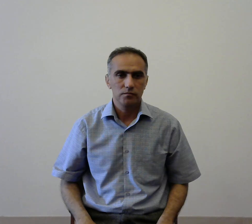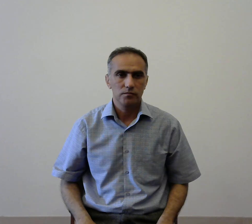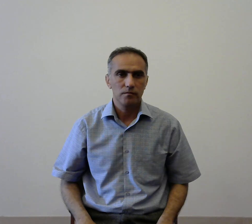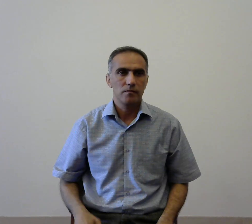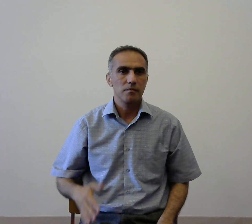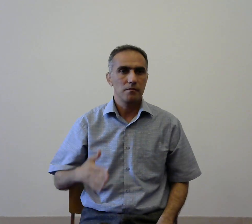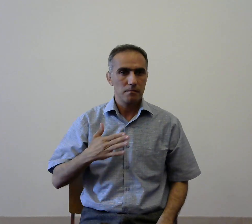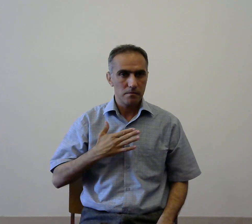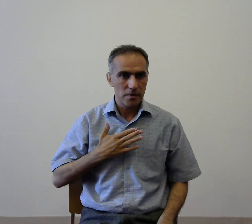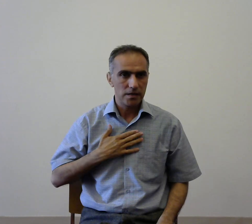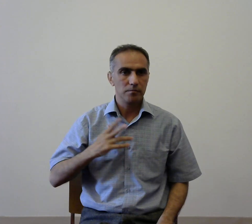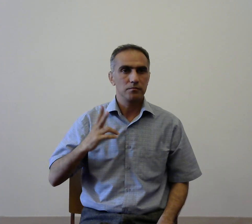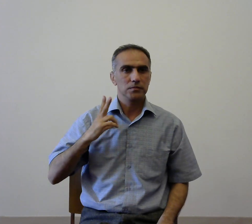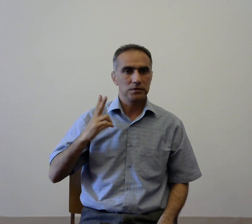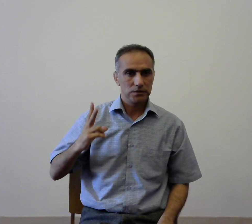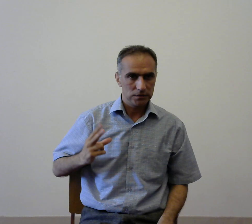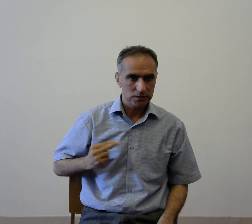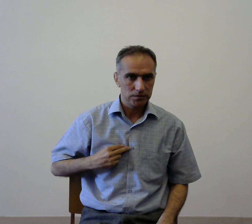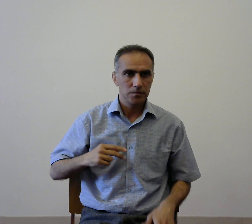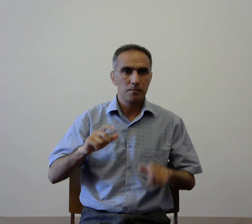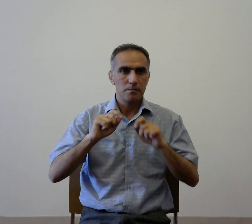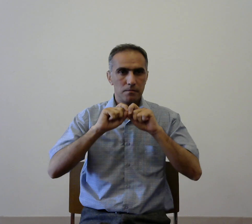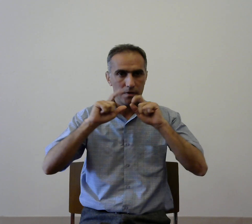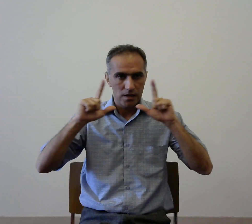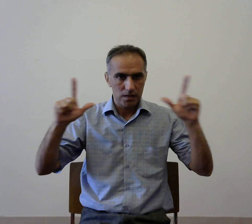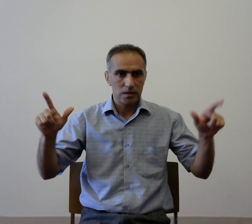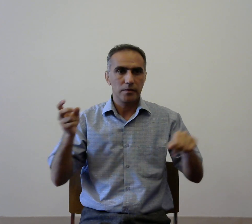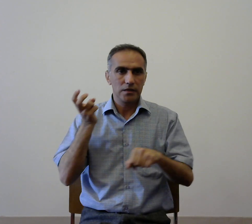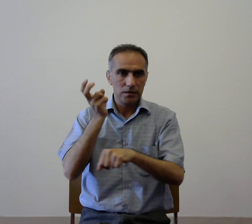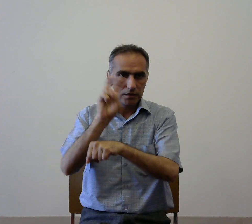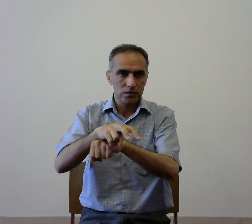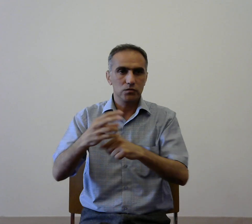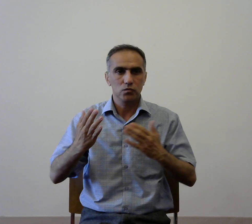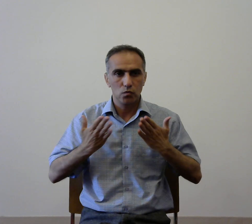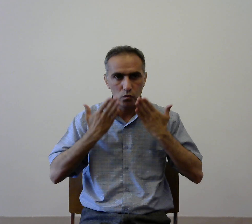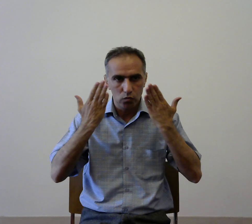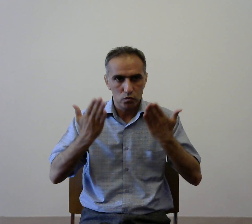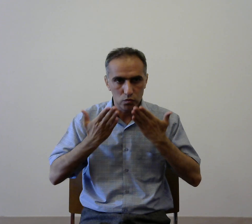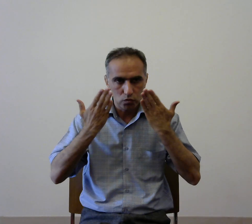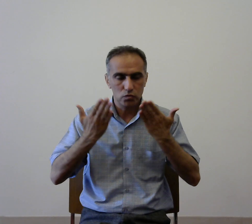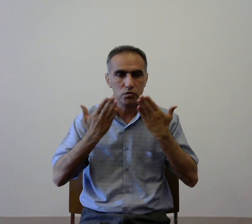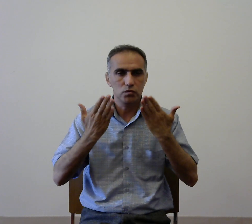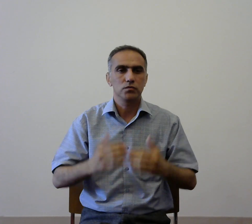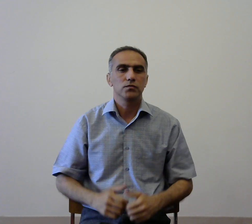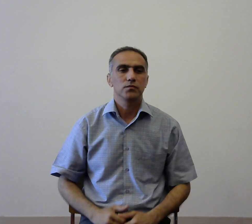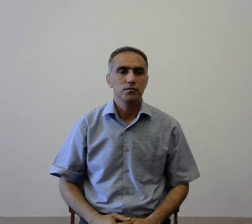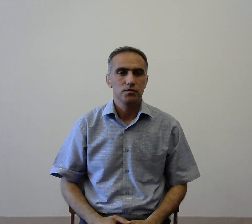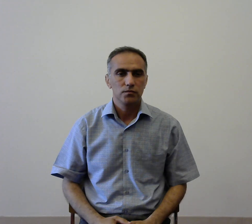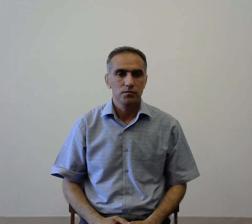Mənim qızım məktəbə gedir, oxuyur